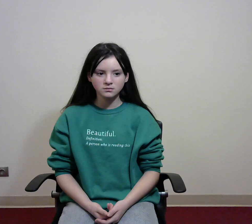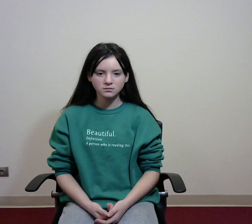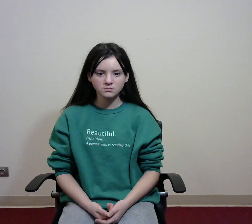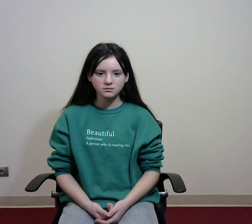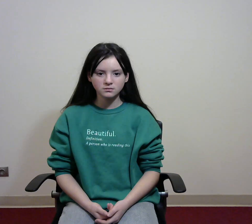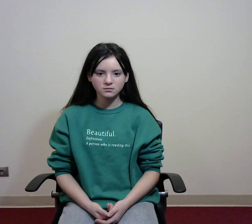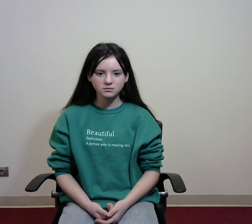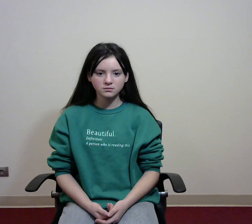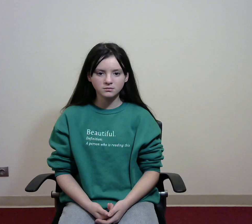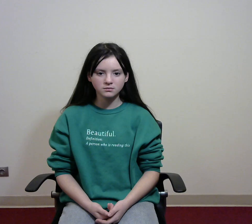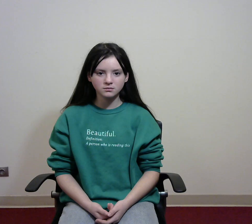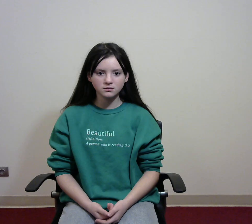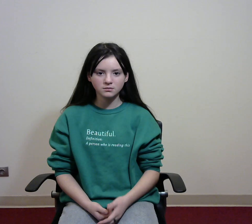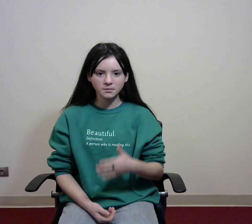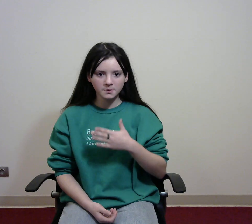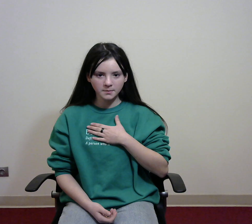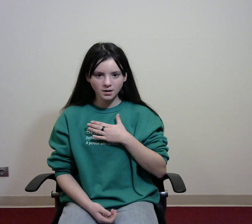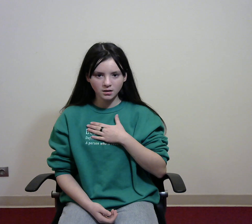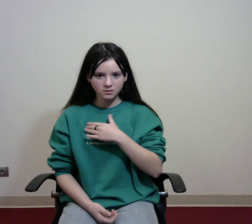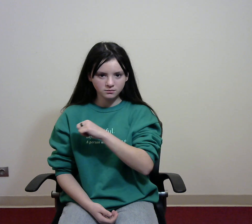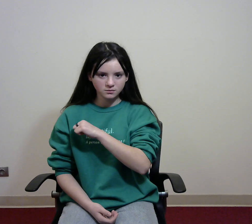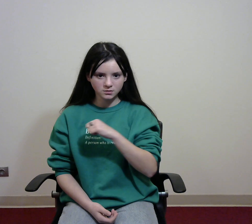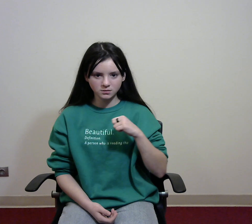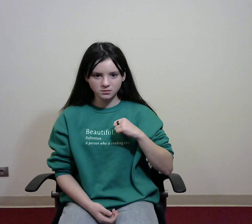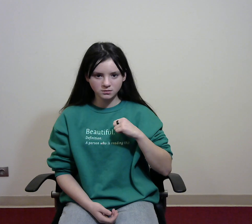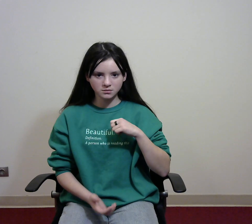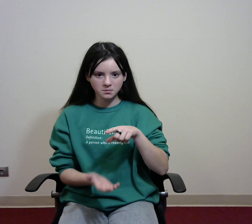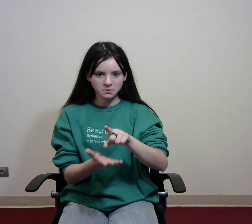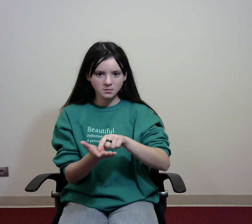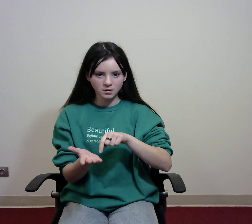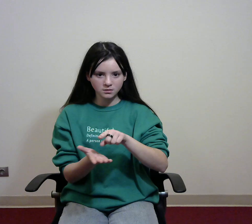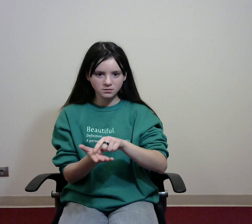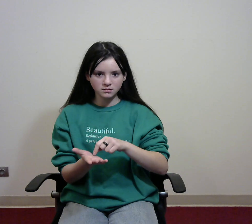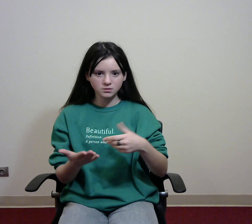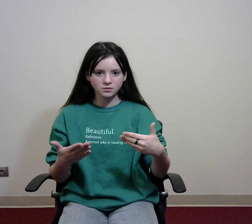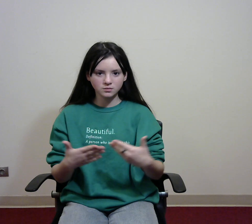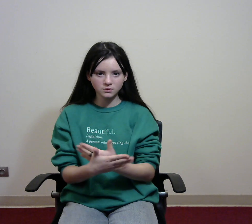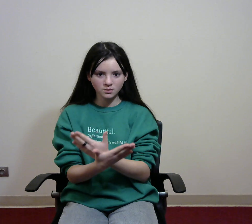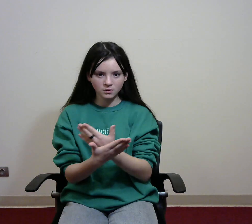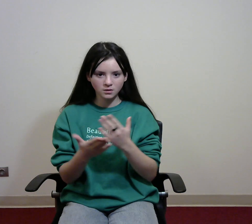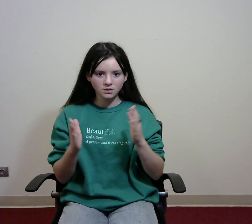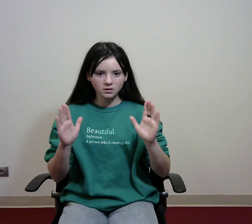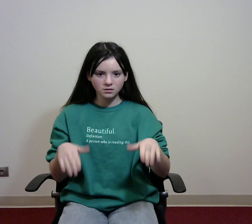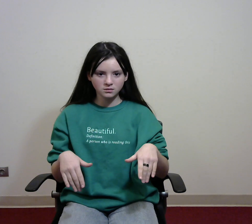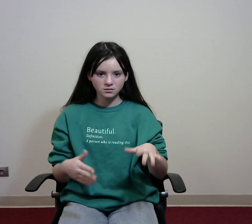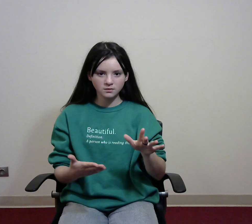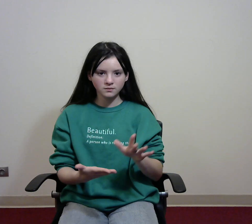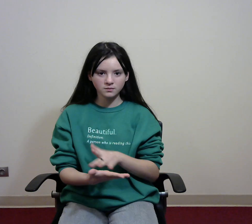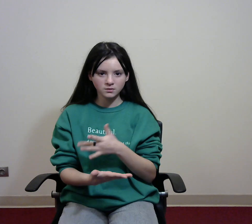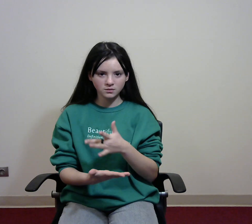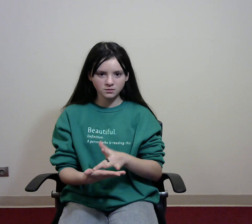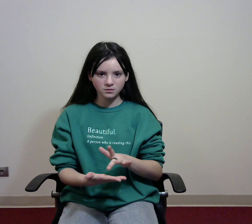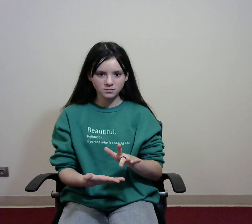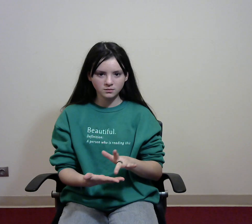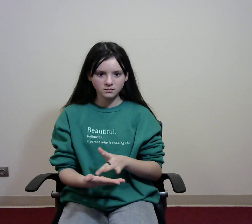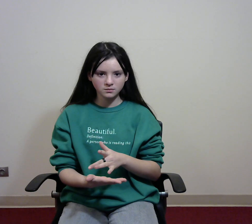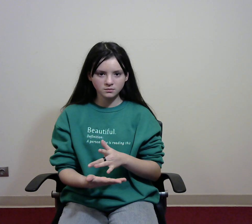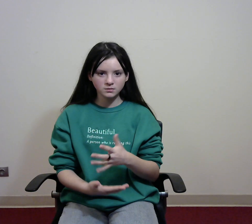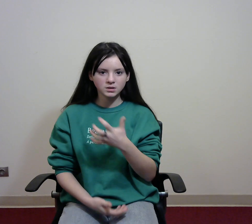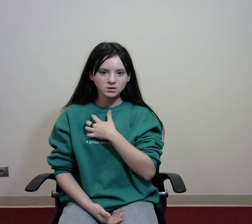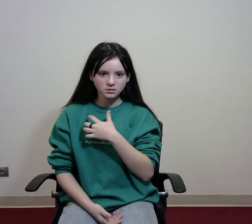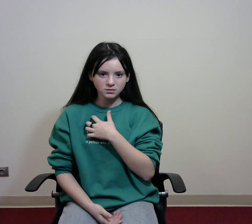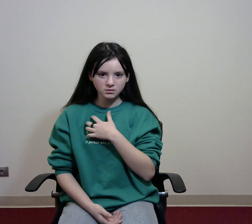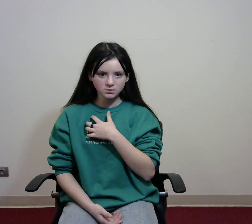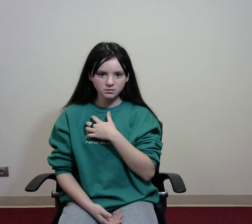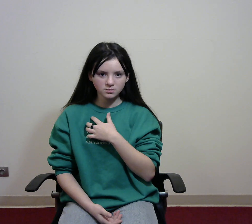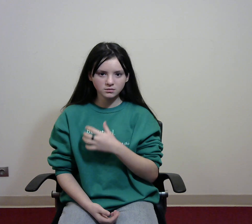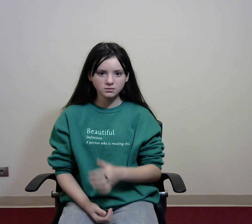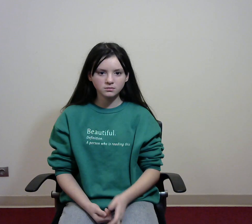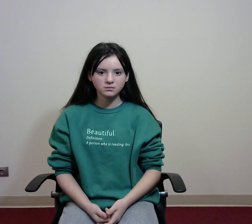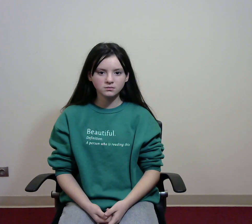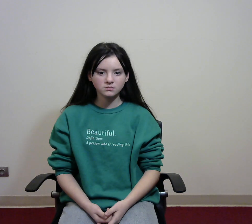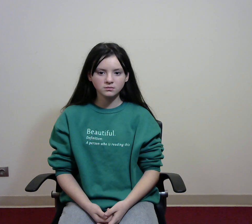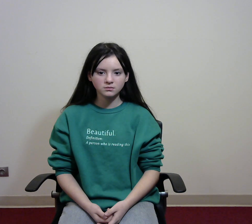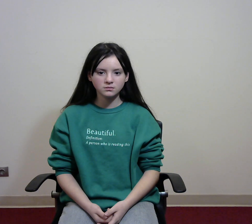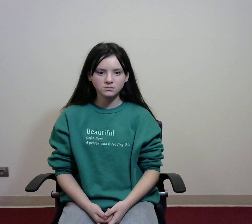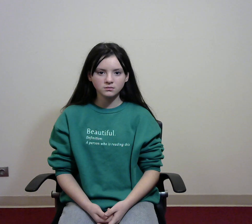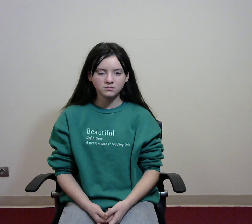Mən öz pensiyamı yenidən hesablatdırmaq istəyirəm